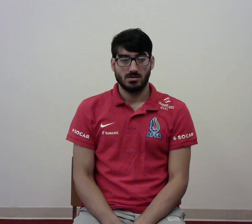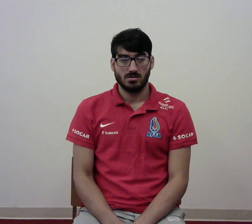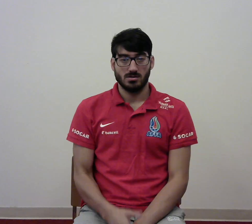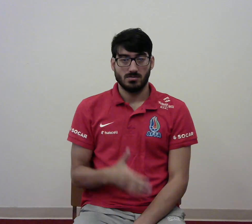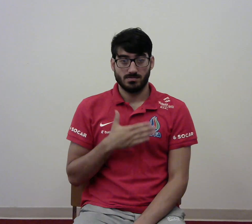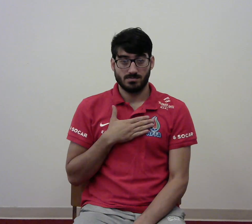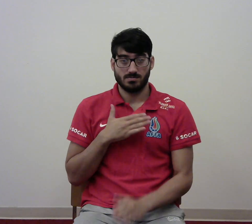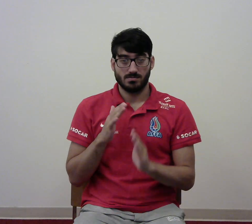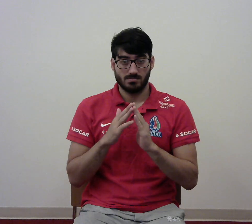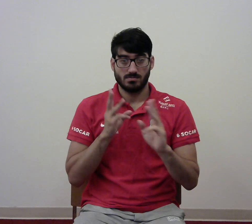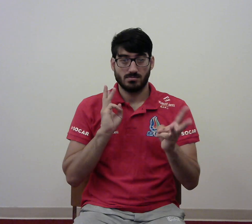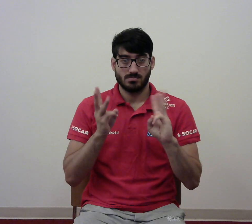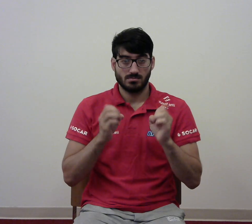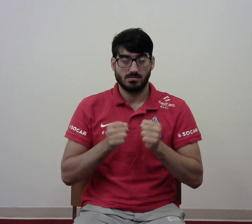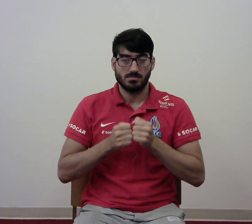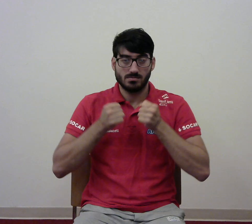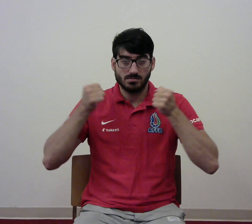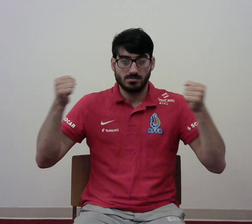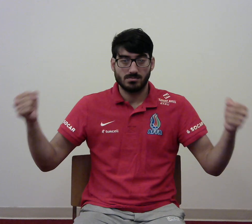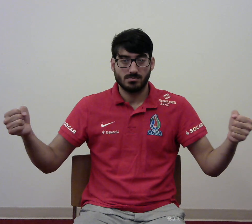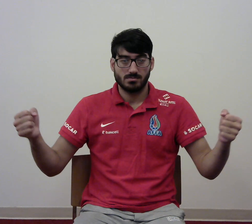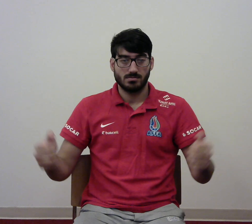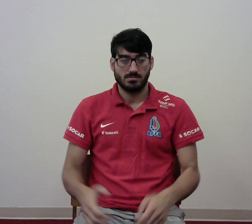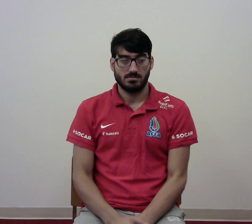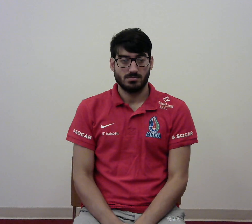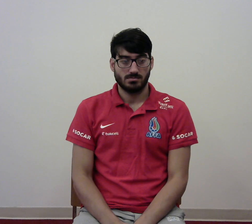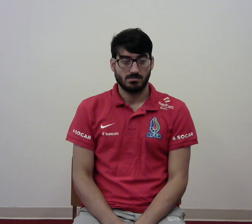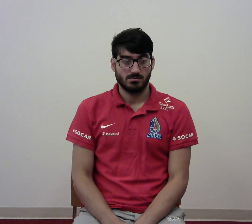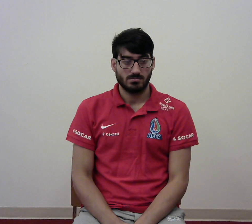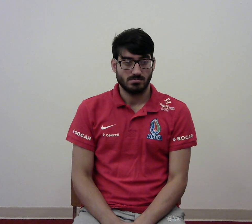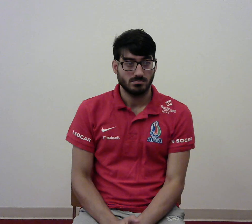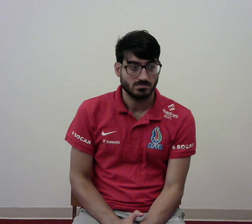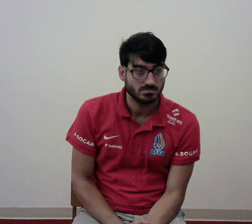Mənim evimin mətbəxi genişdir